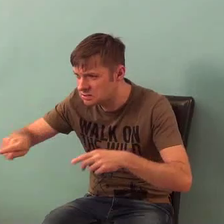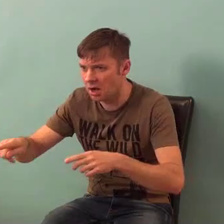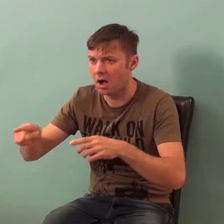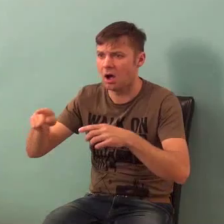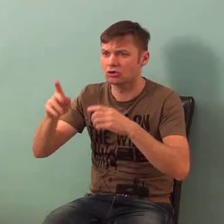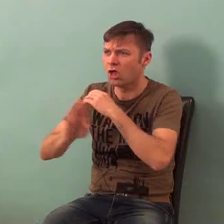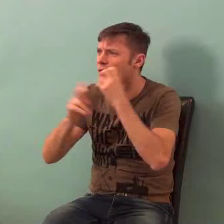Szukają na drzewie.